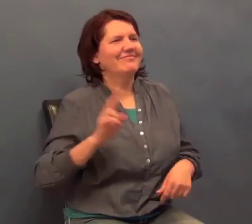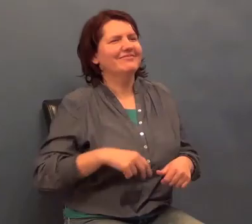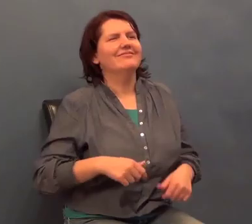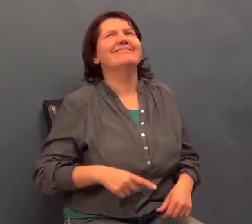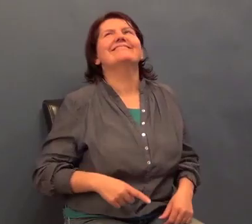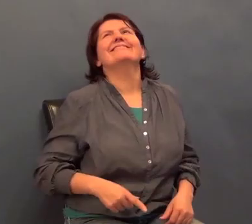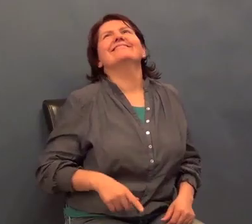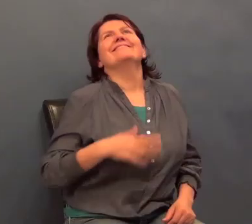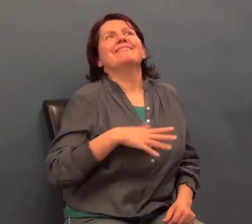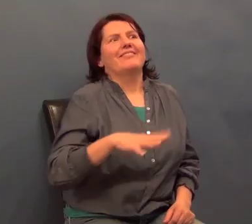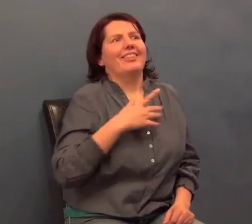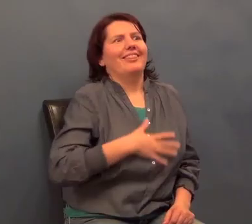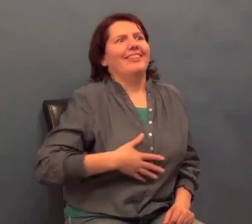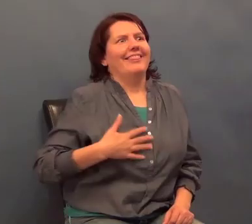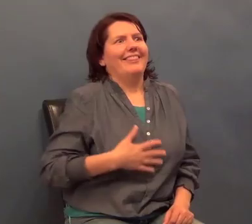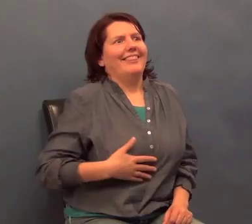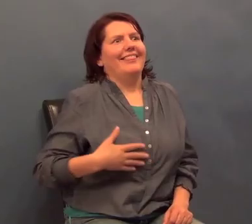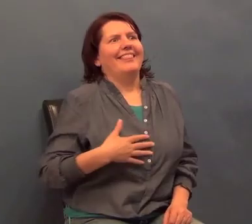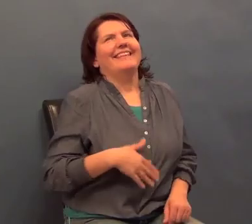Zmieszany chłopiec odwraca się i patrzy na policjanta.